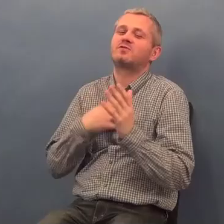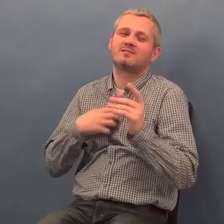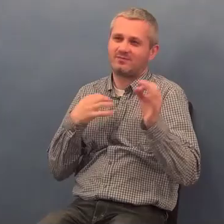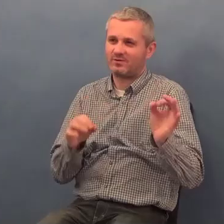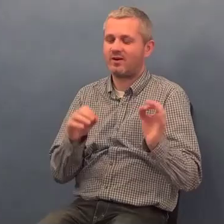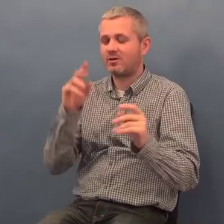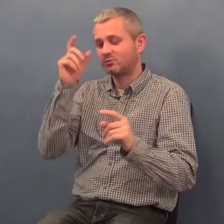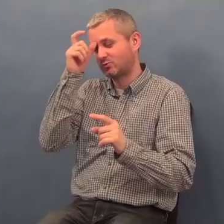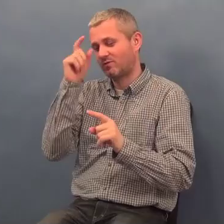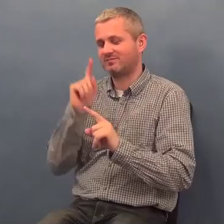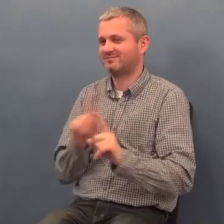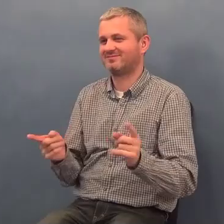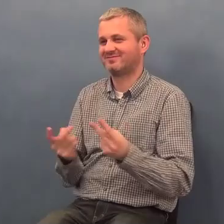A człowiekowi nie wolno, nie wolno wchodzić.